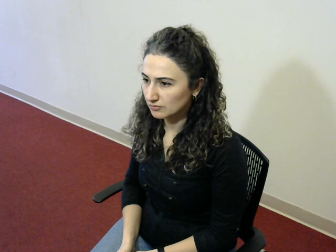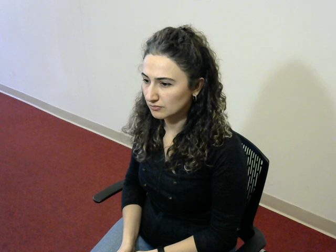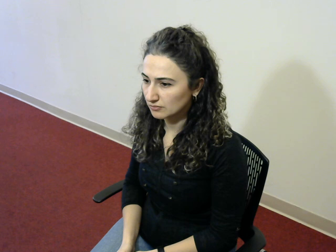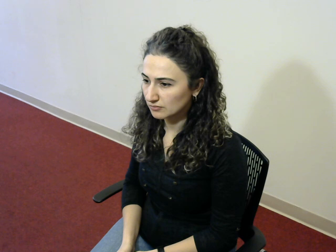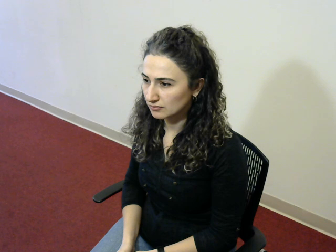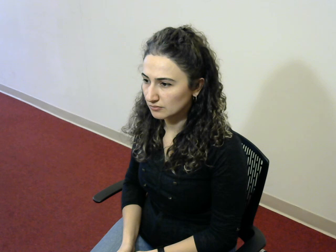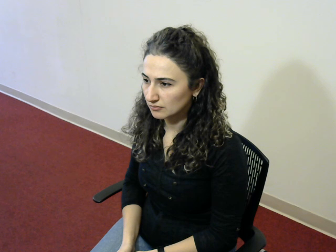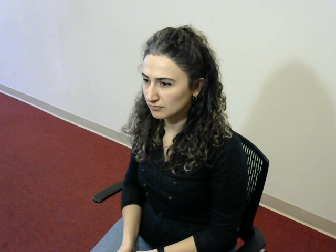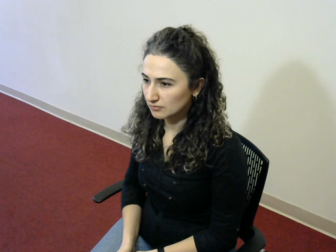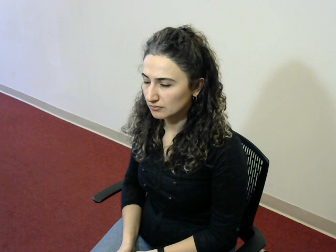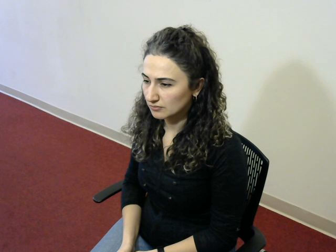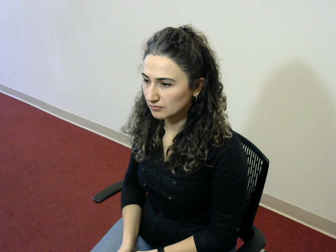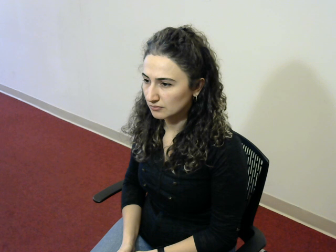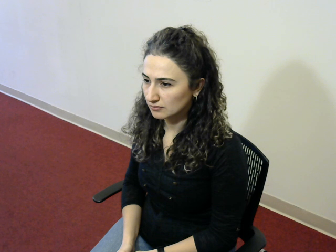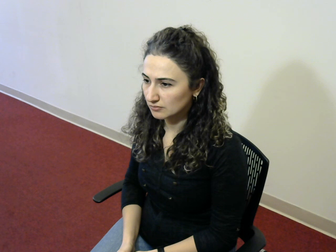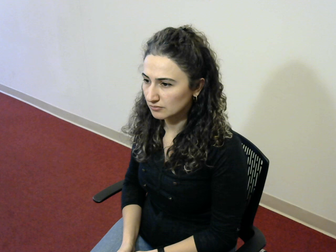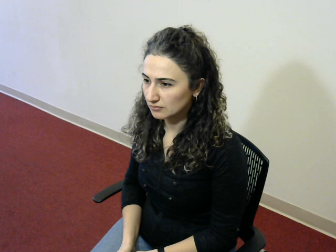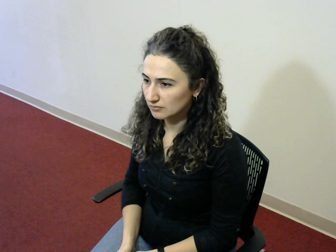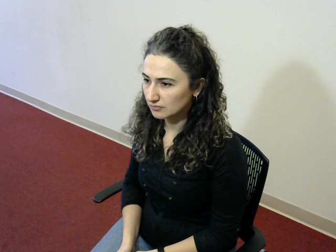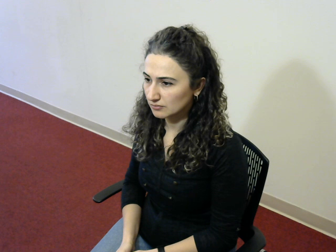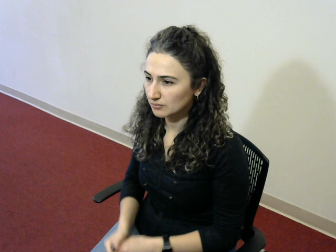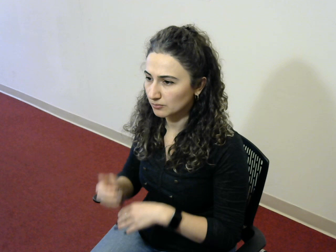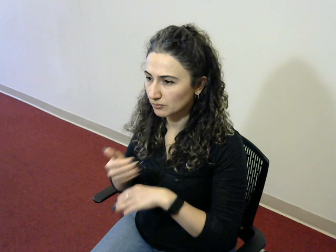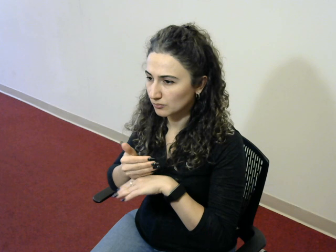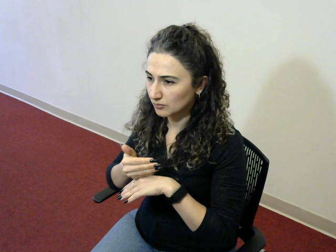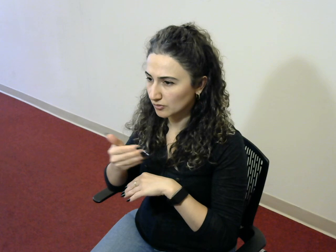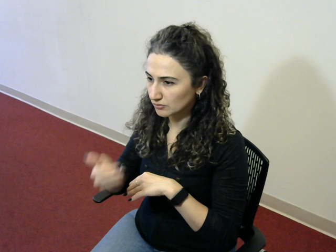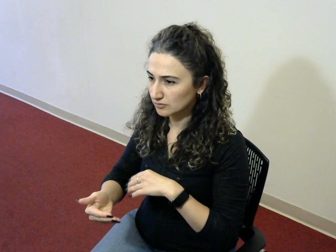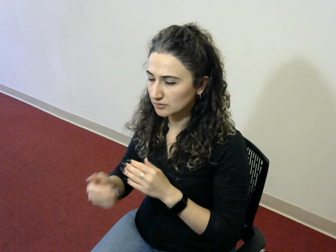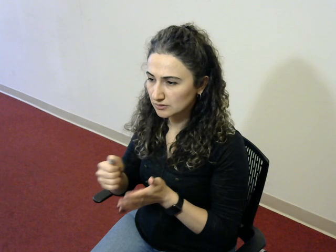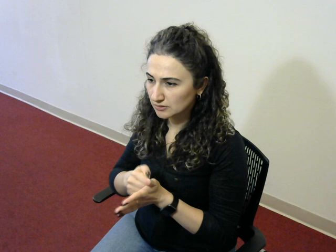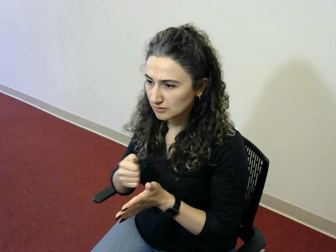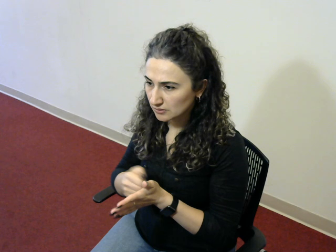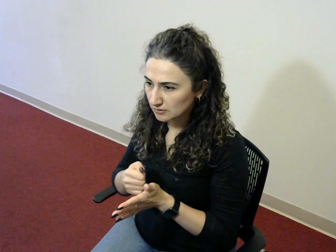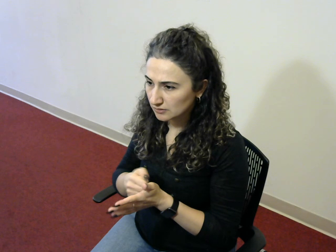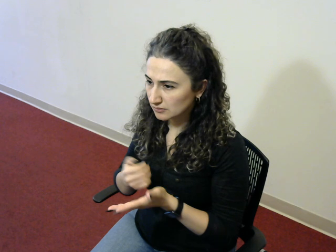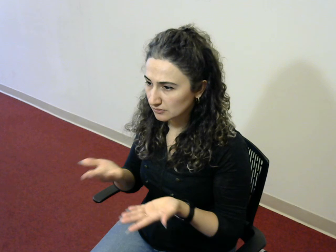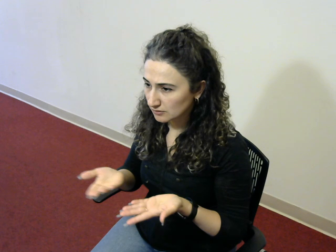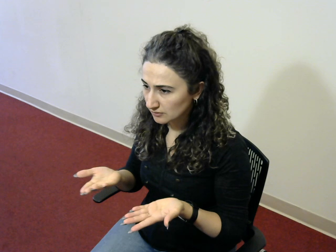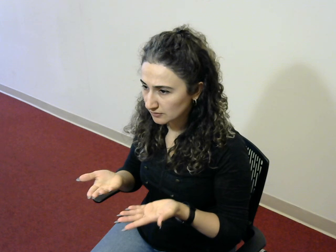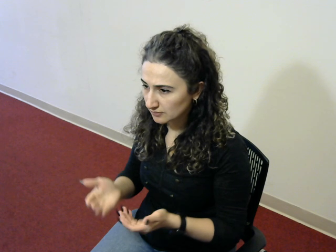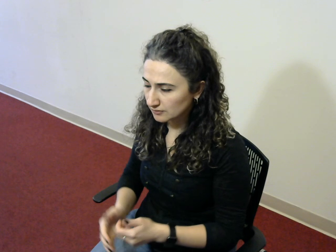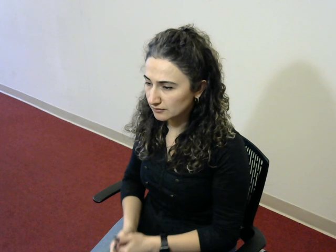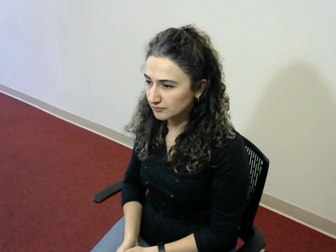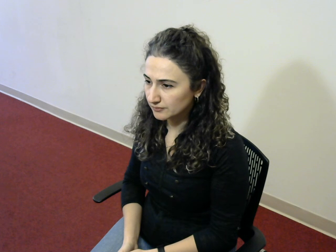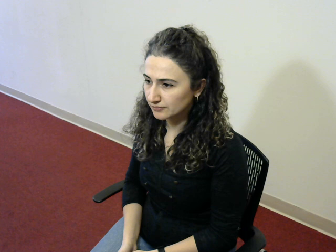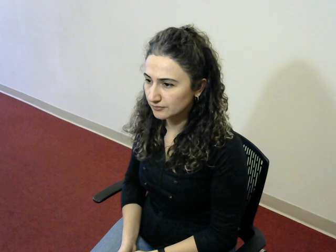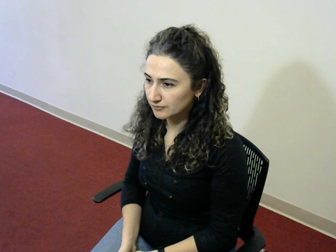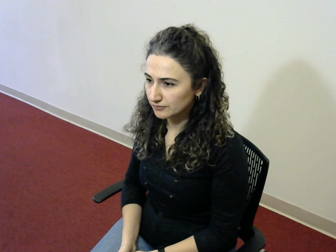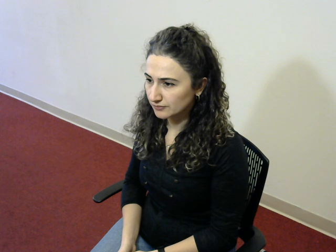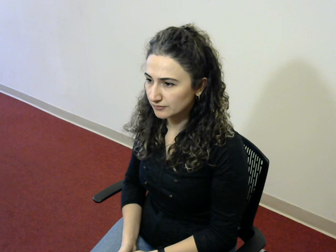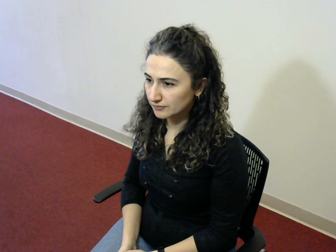Gecikməyinizin səbəbi nədir?